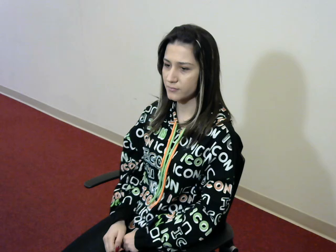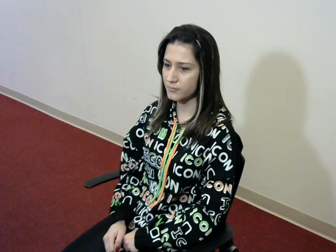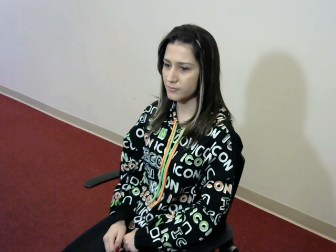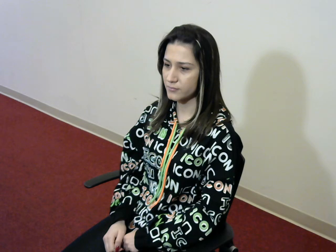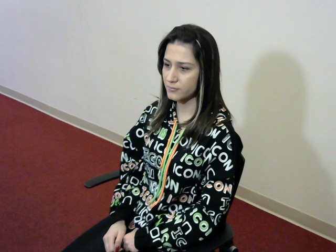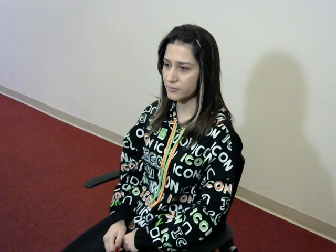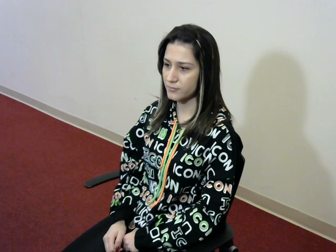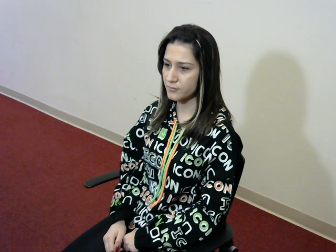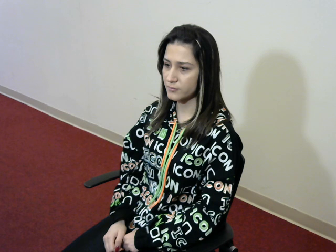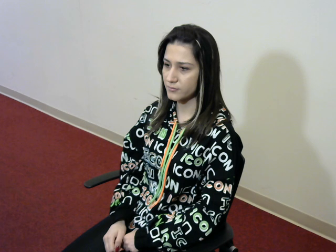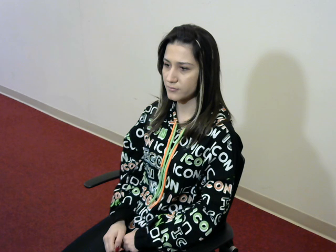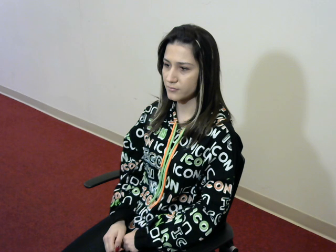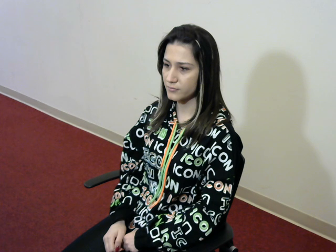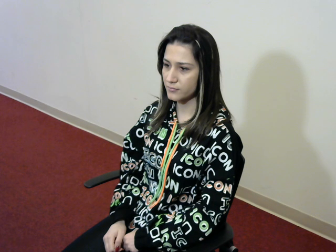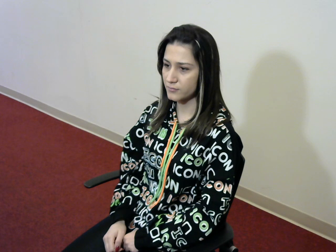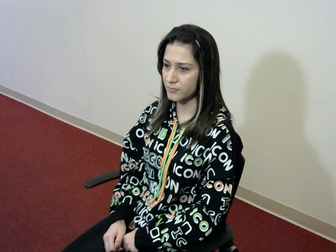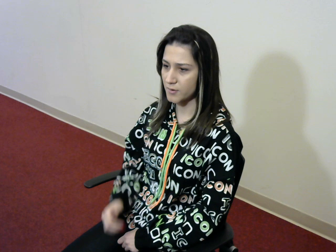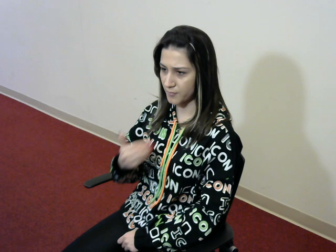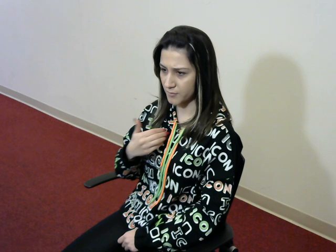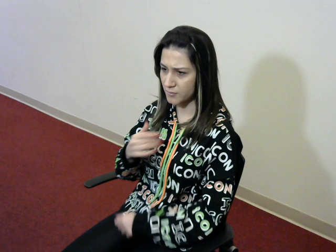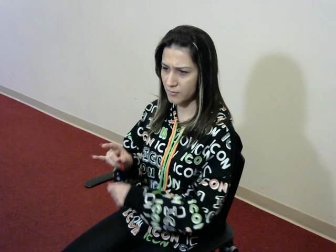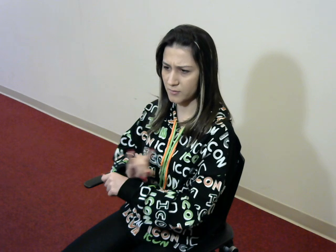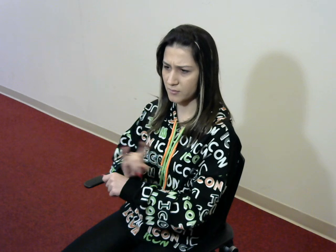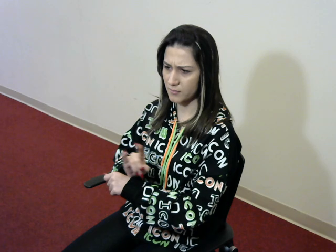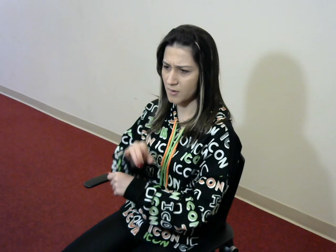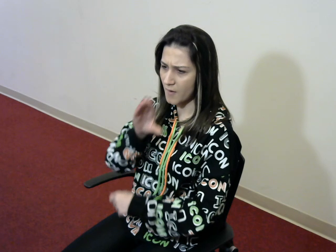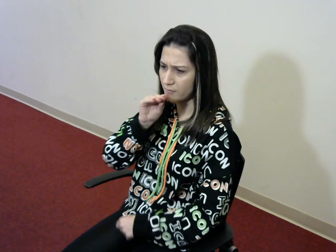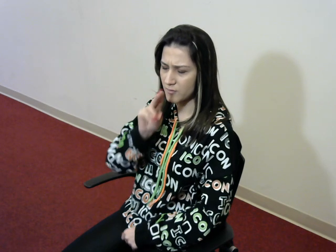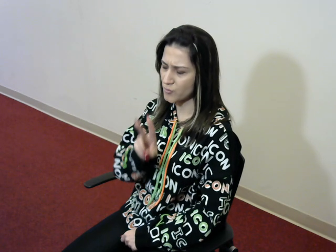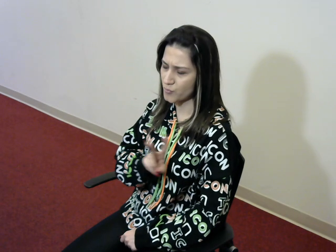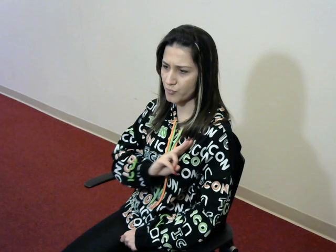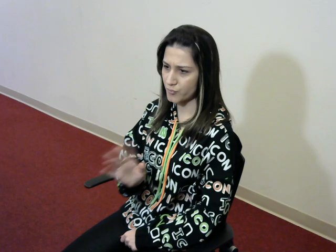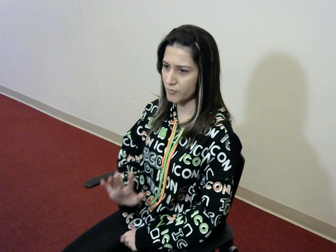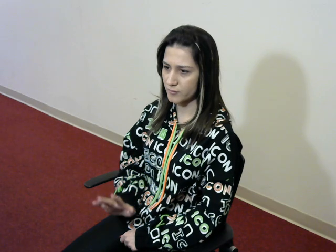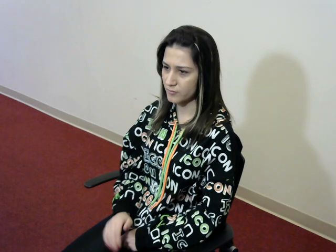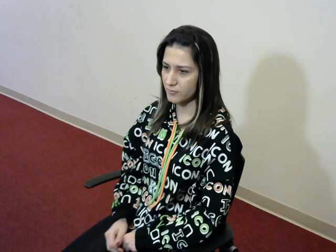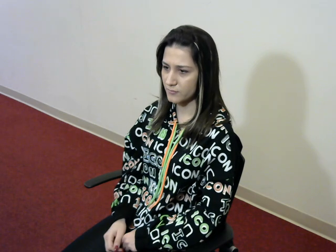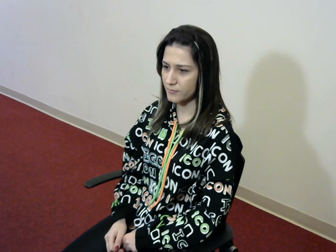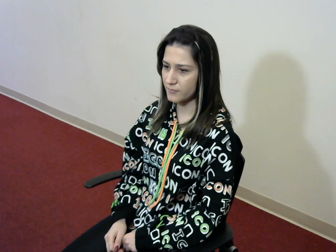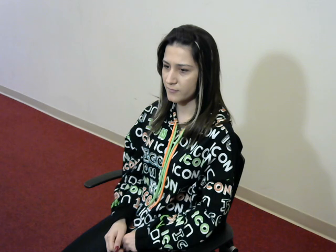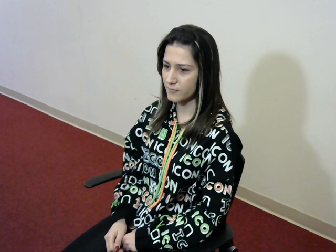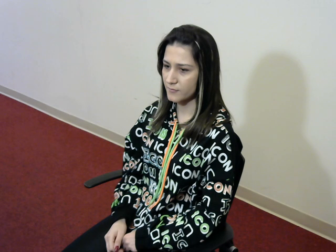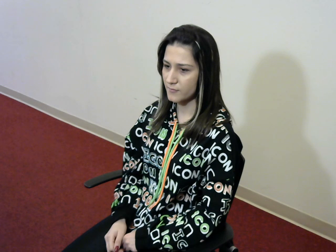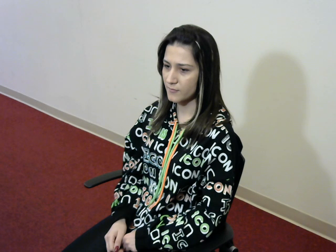Mən yalan danışmağı sevmirəm